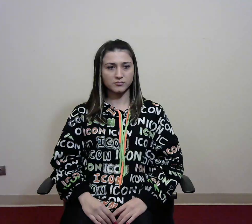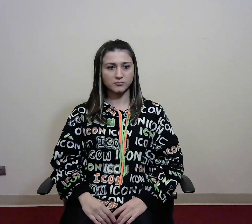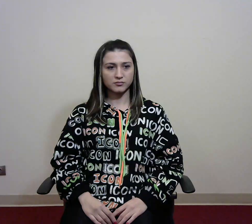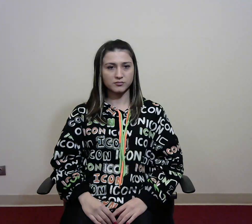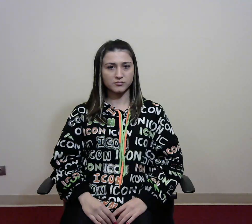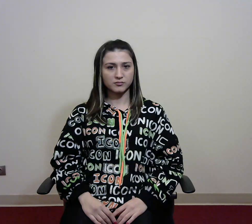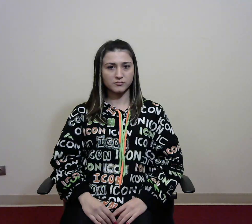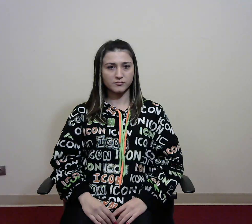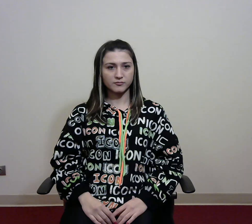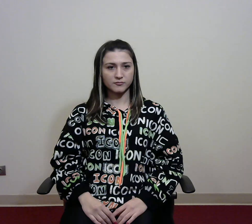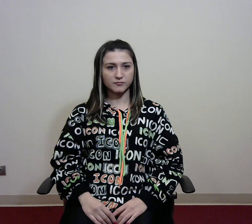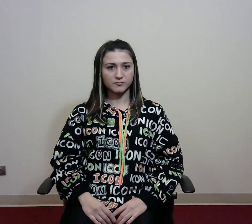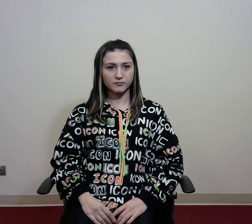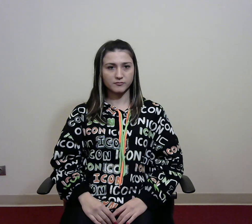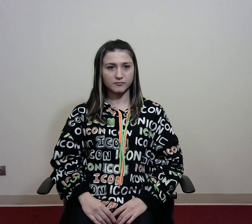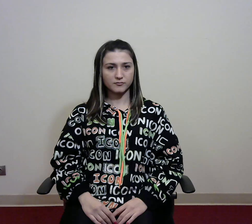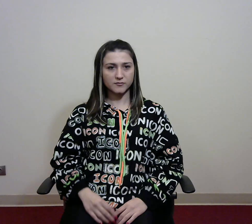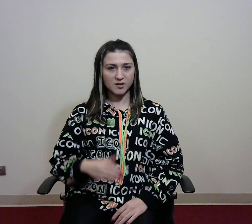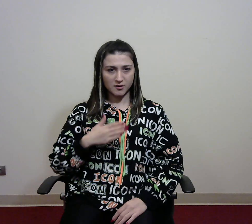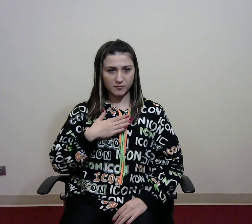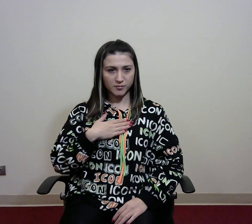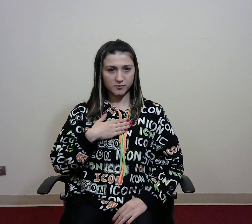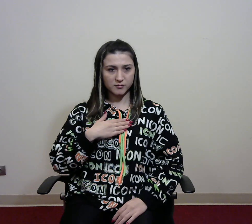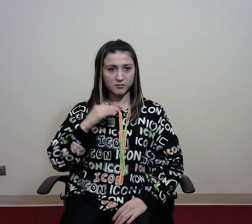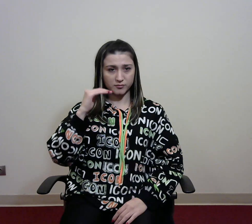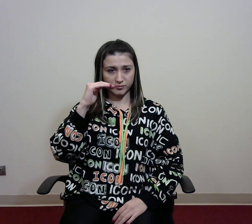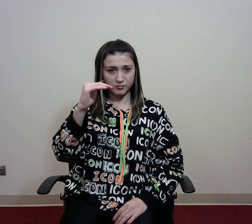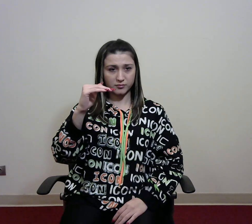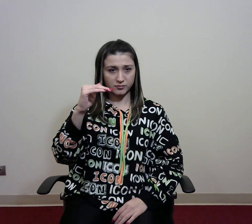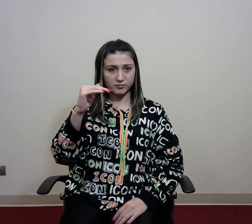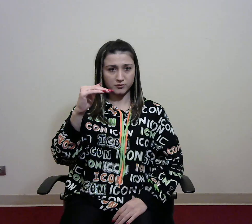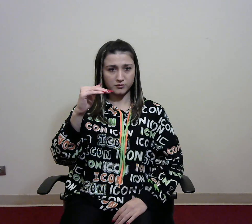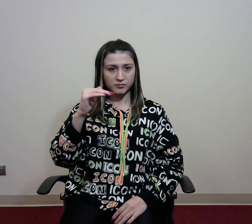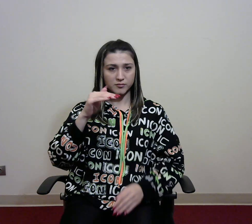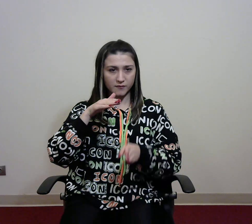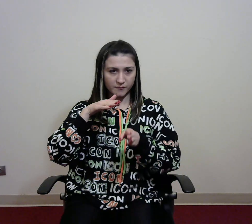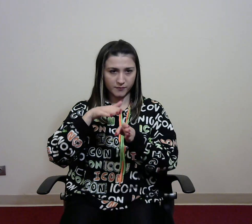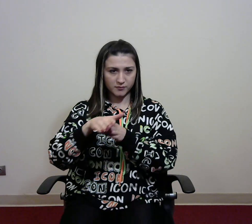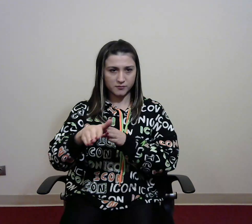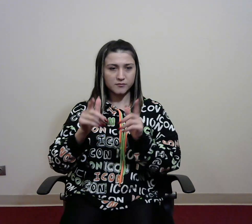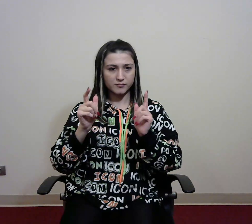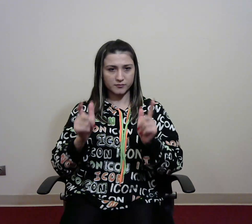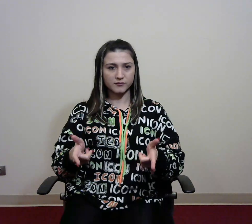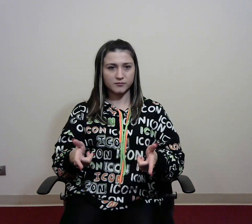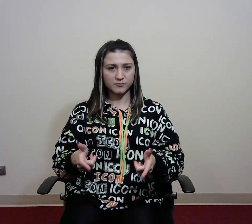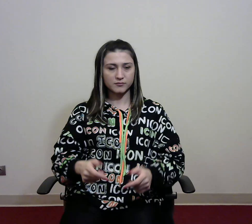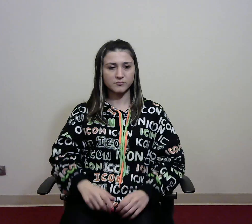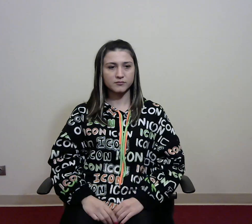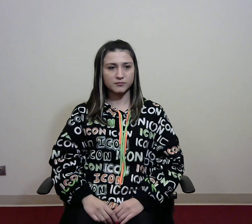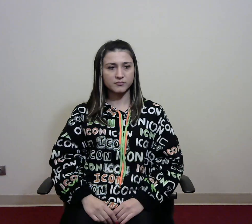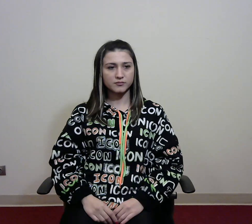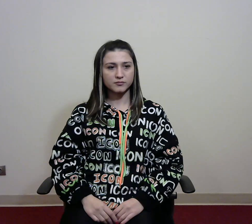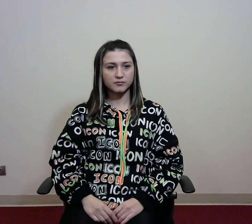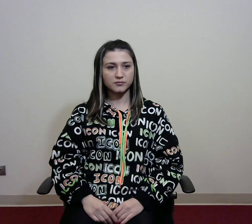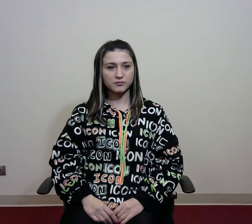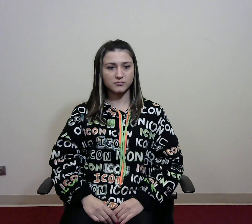Mən sizinlə tamamilə razıyam